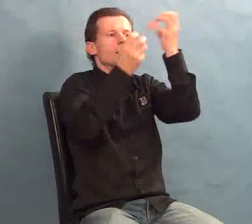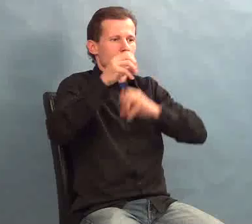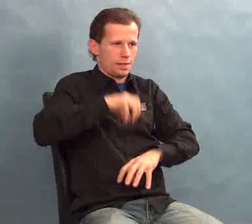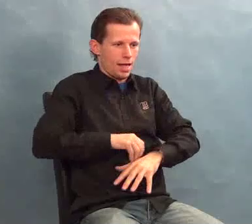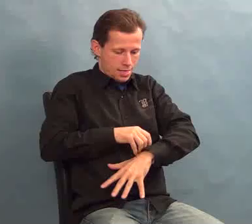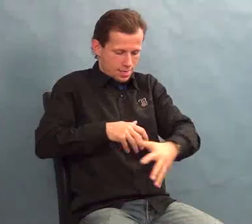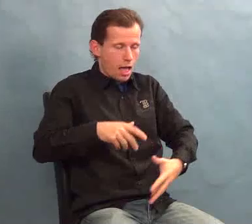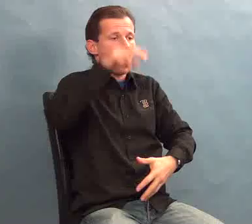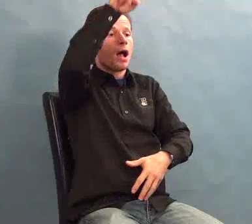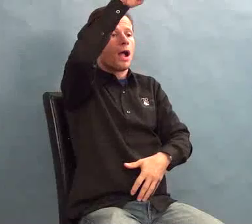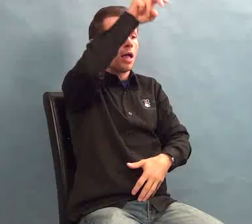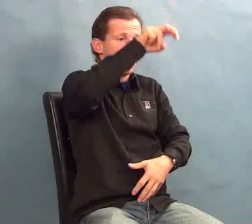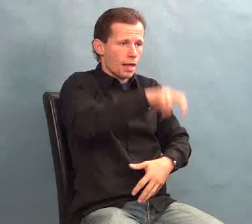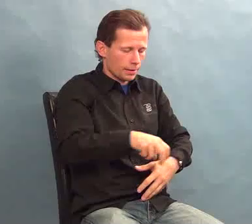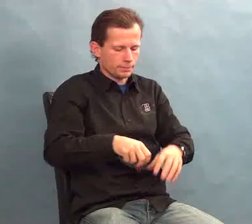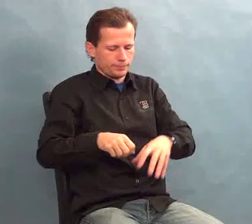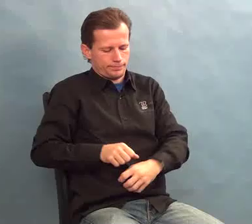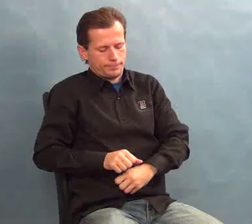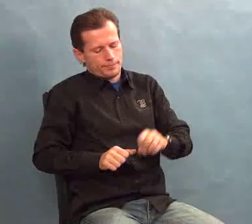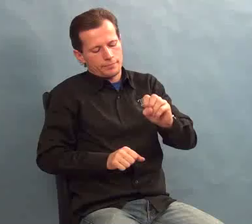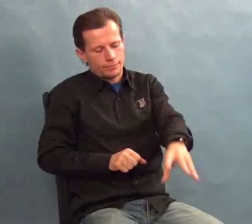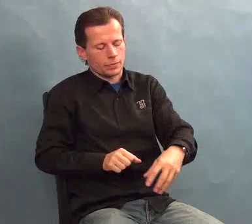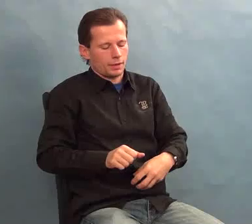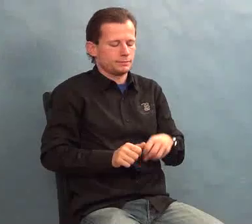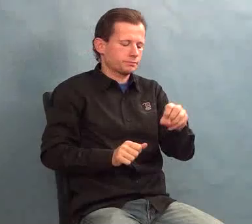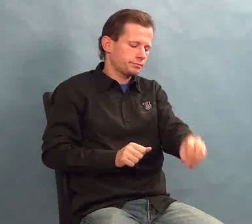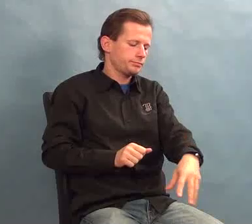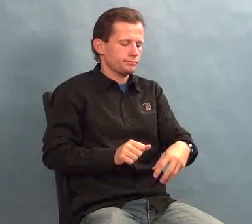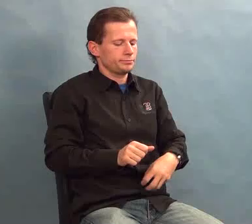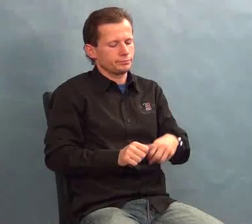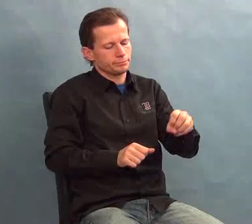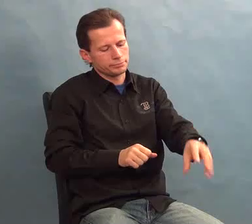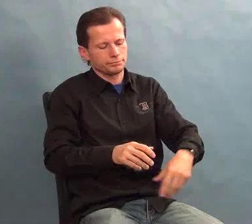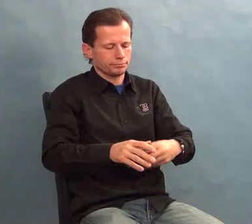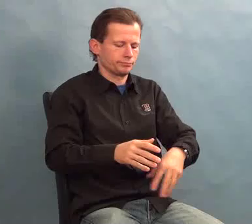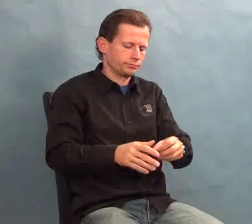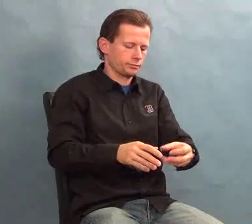Jak fartuch był pełny, zszedł na dół i przełożył gruszki do kosza.